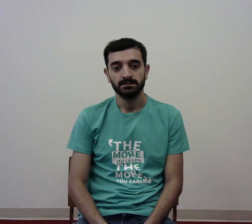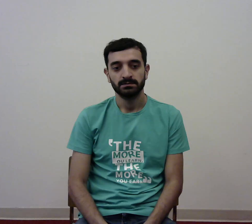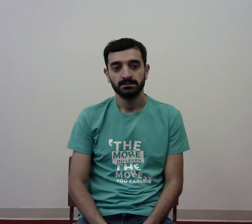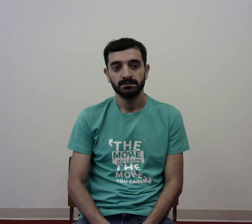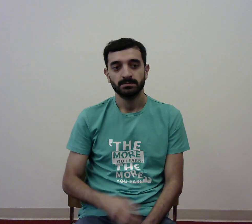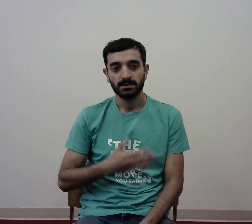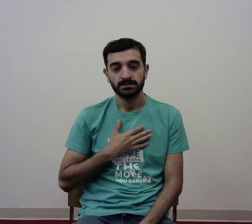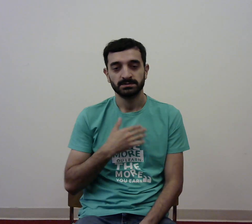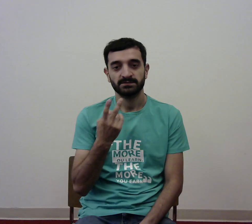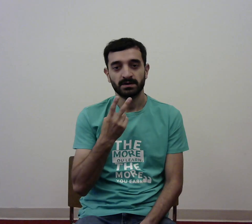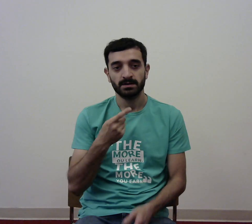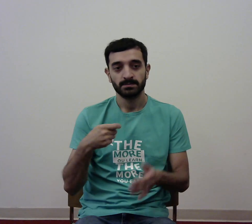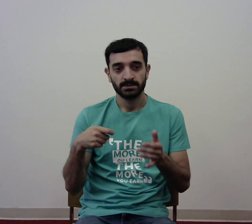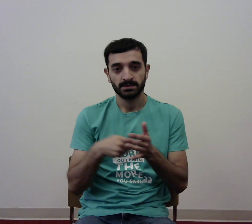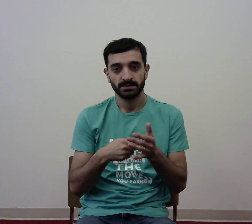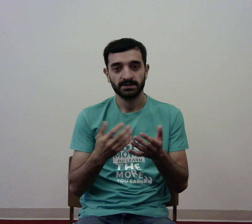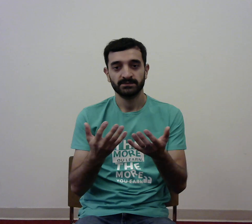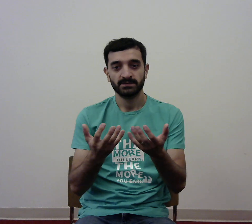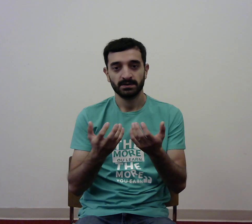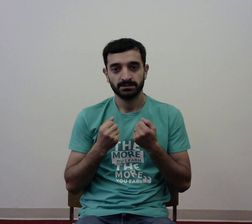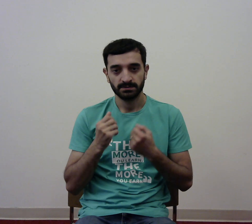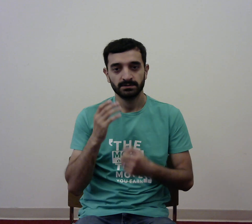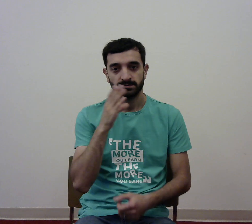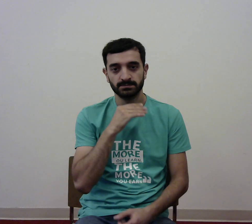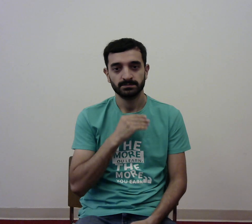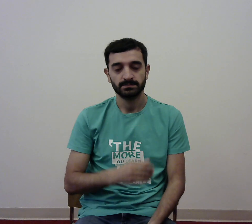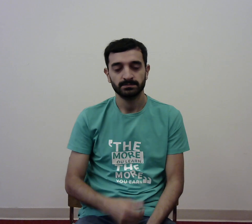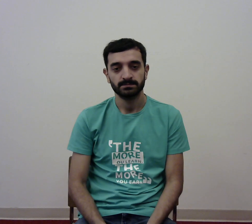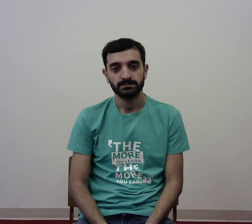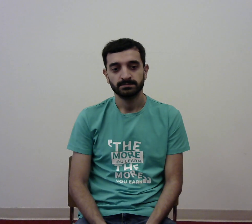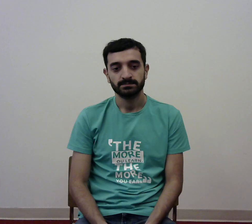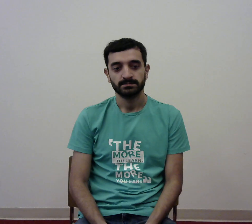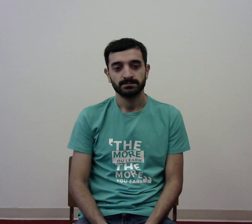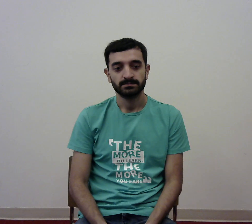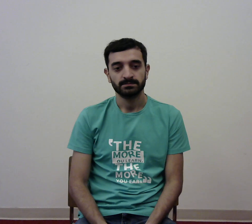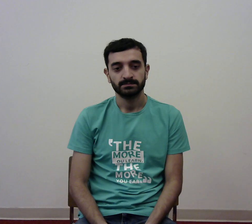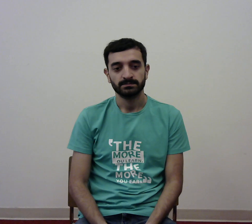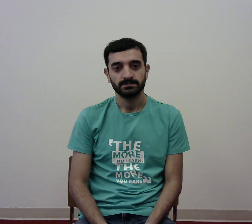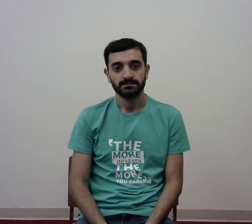Mənə 2 bilet verə bilərsinizmi?